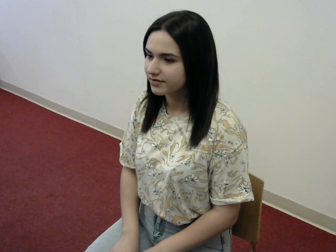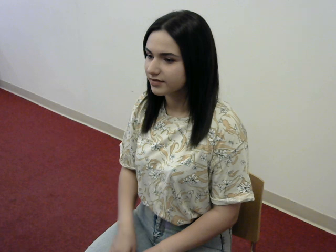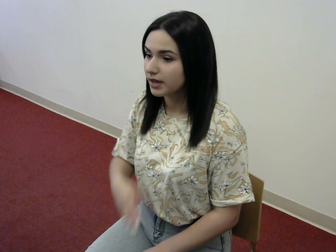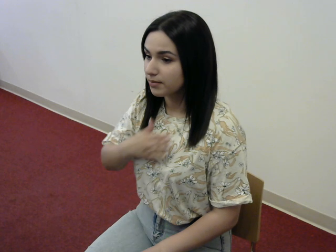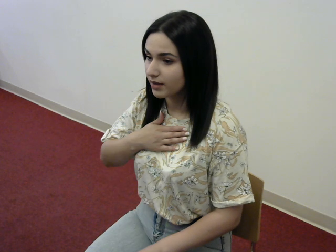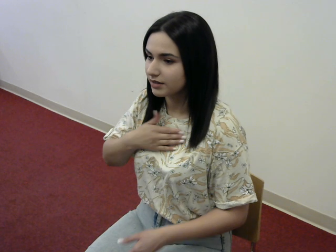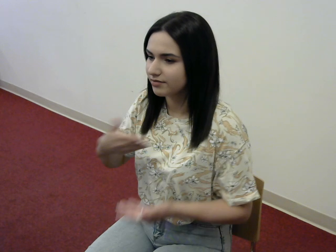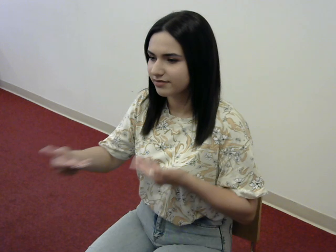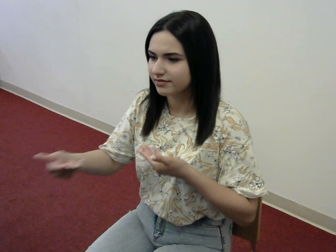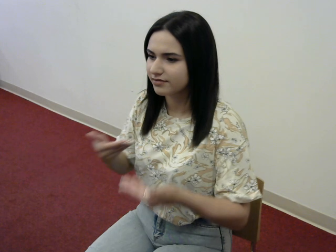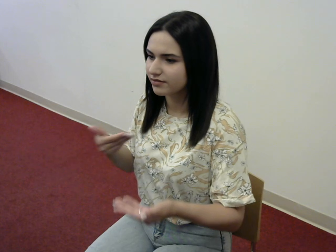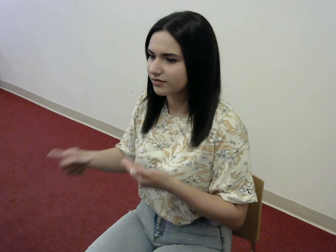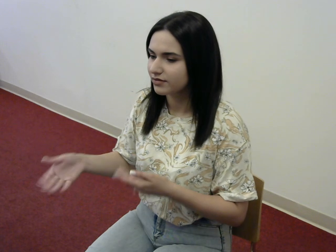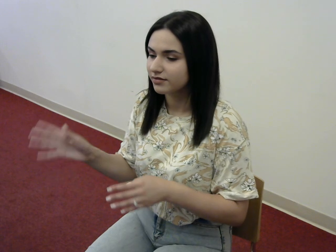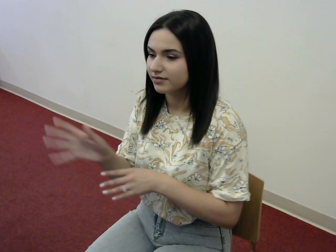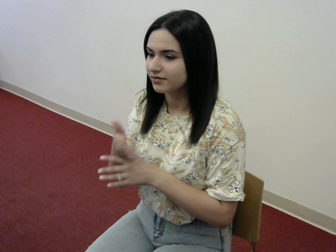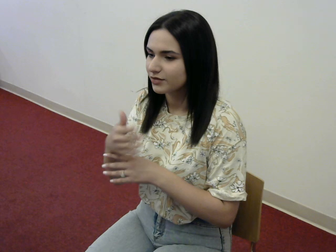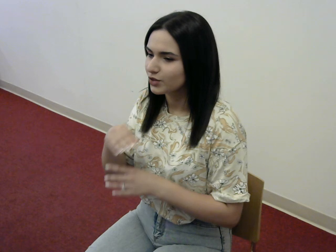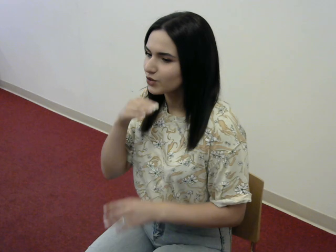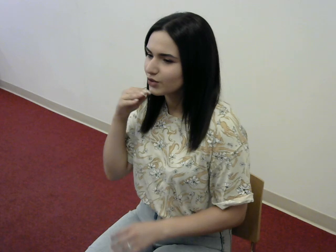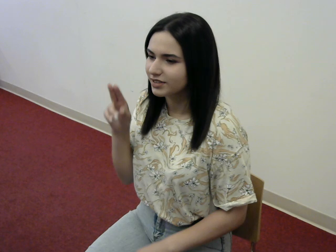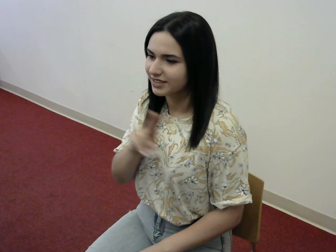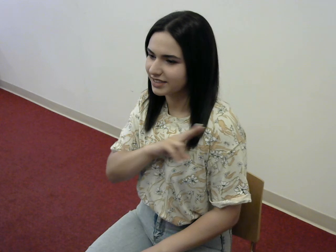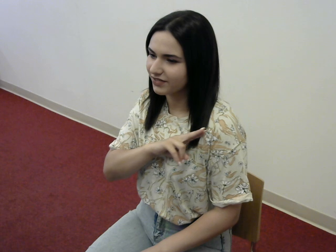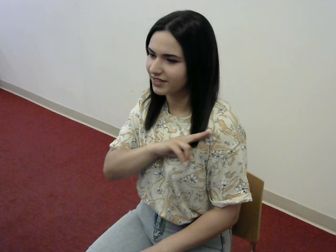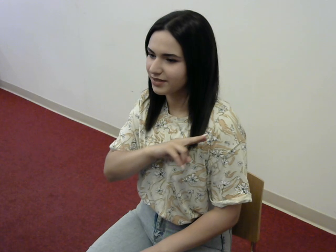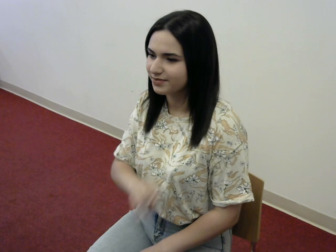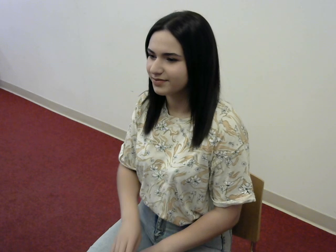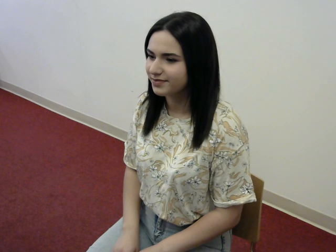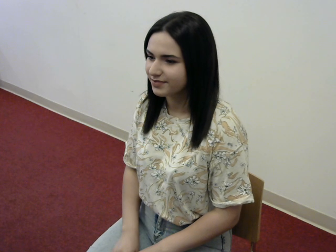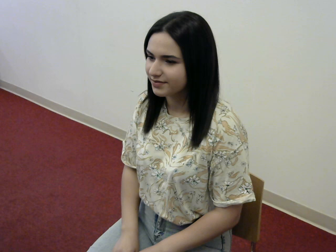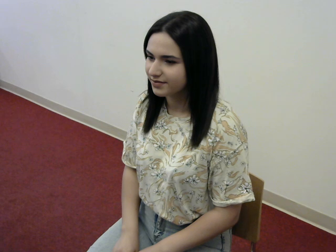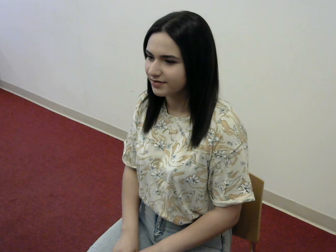Mən piyada gəzməyi çox sevirəm